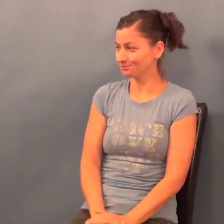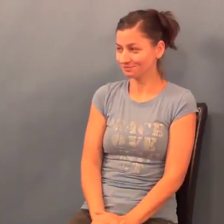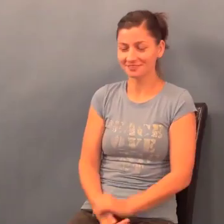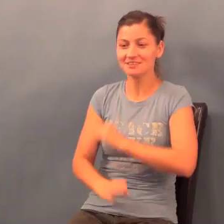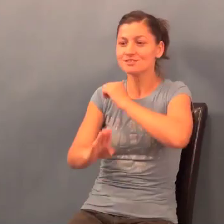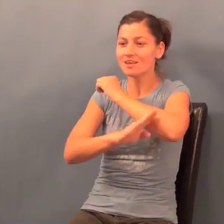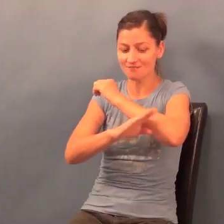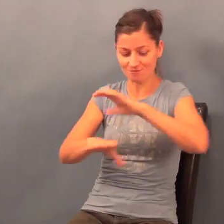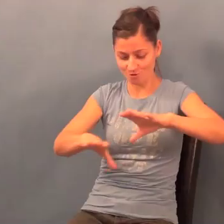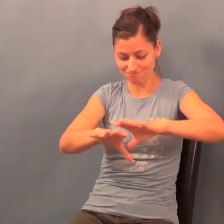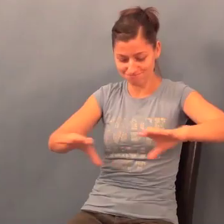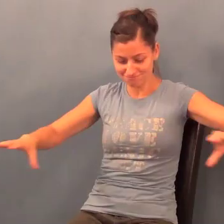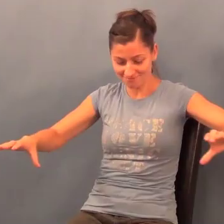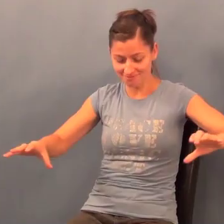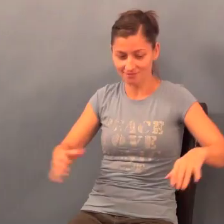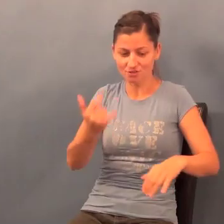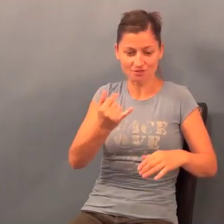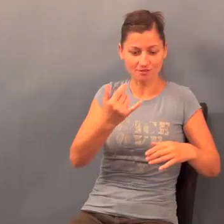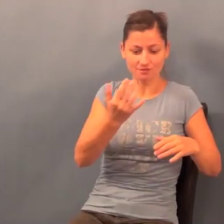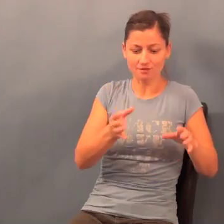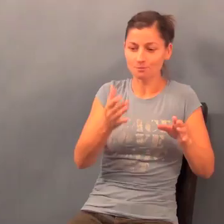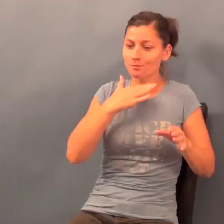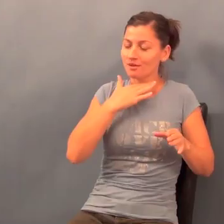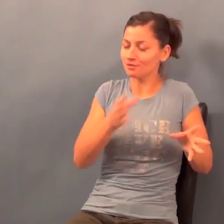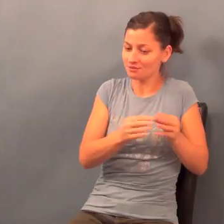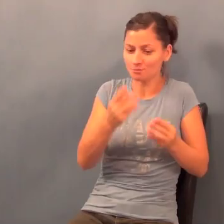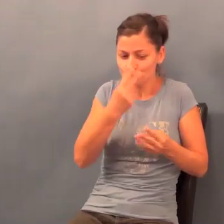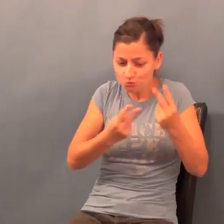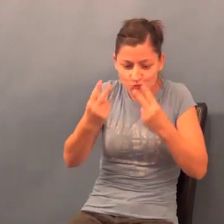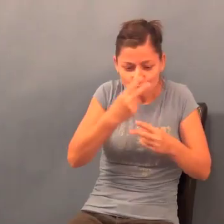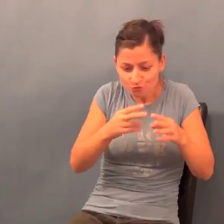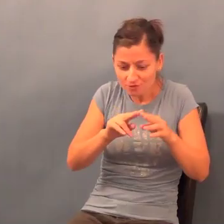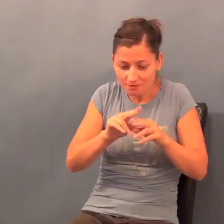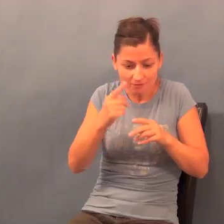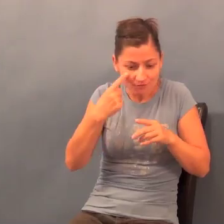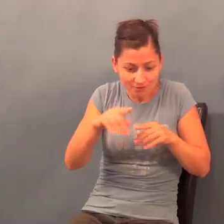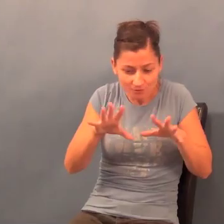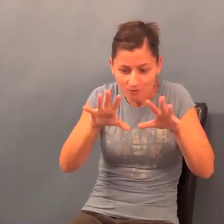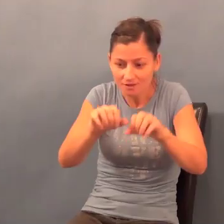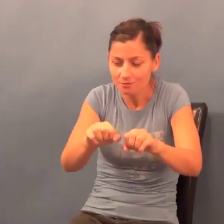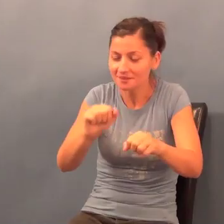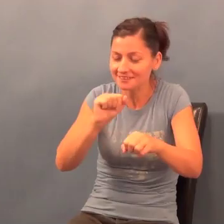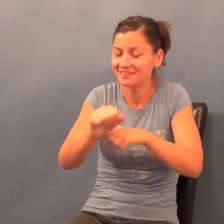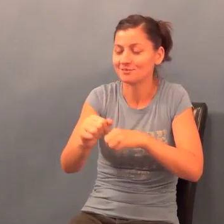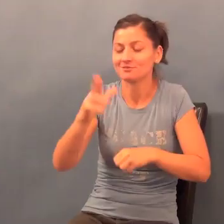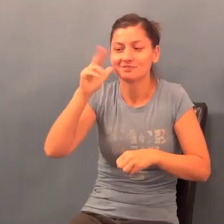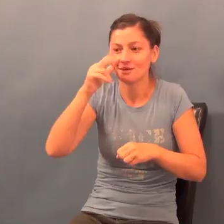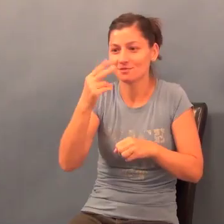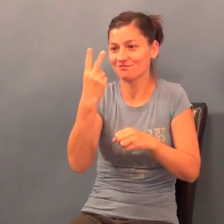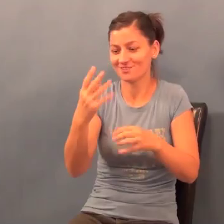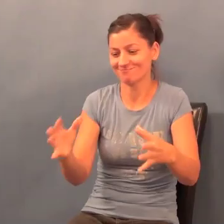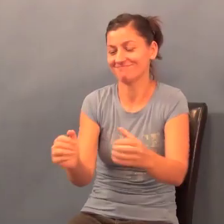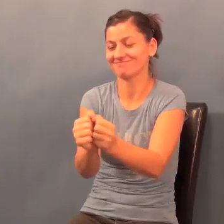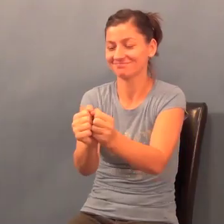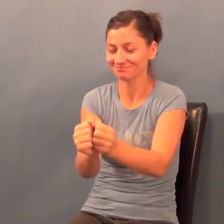Dziecko i pies szukali w leżącym pniu i złapali dwie żaby.